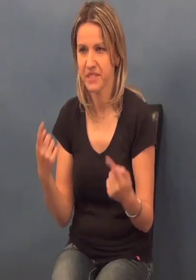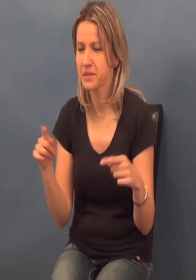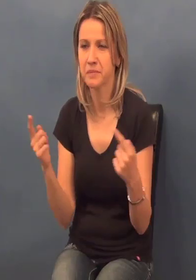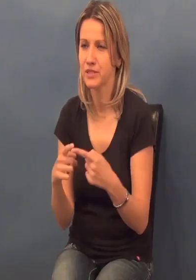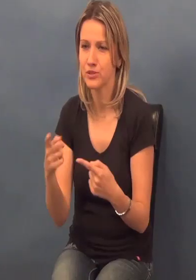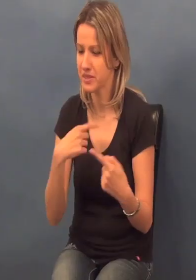Nie pasuje.